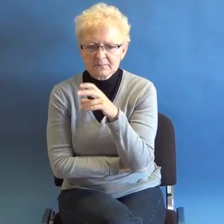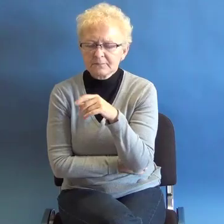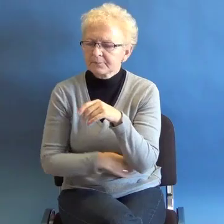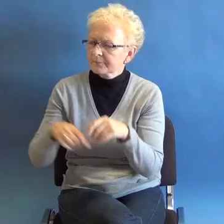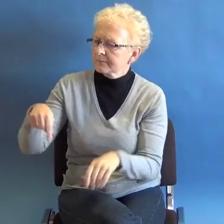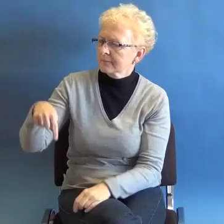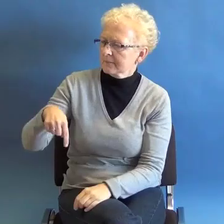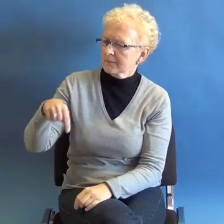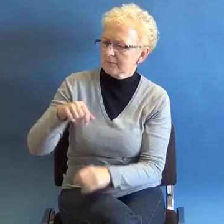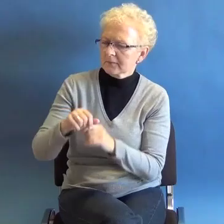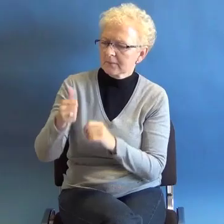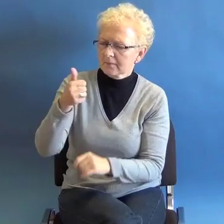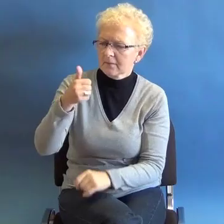Tutaj był jeden taki przypadek.